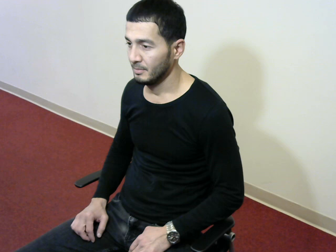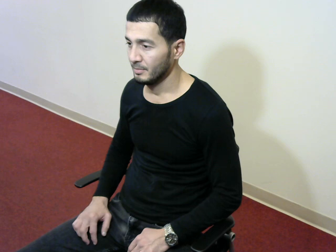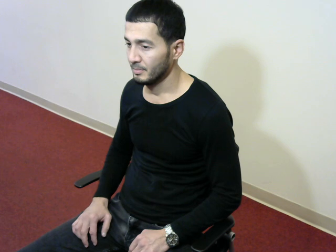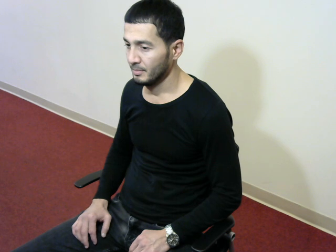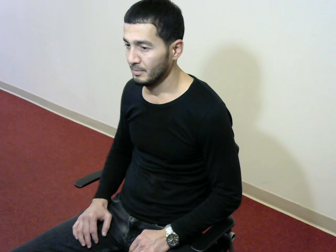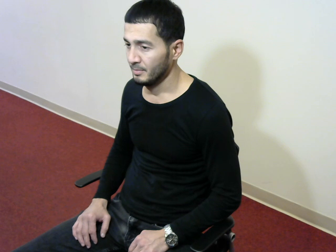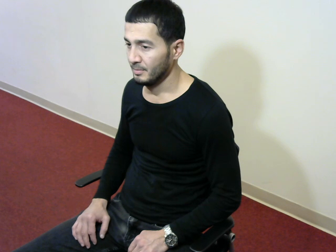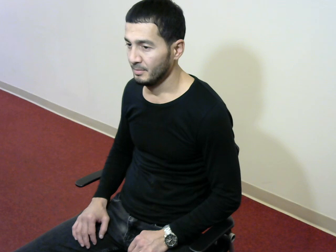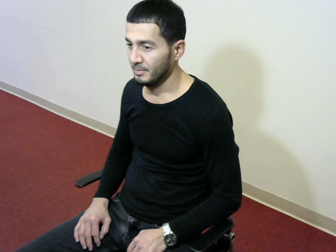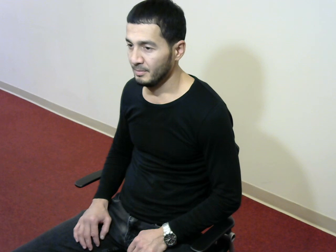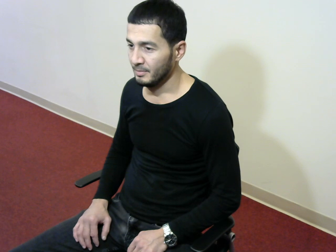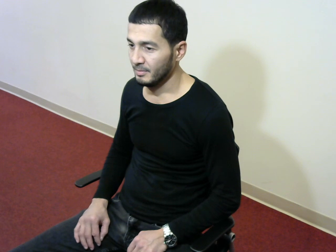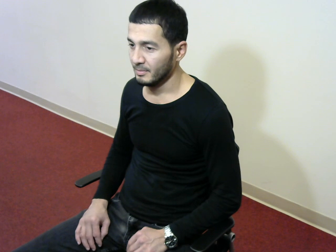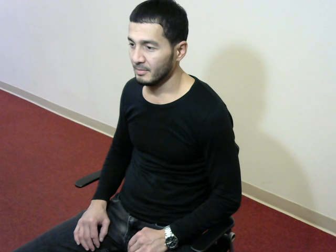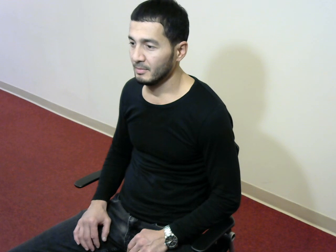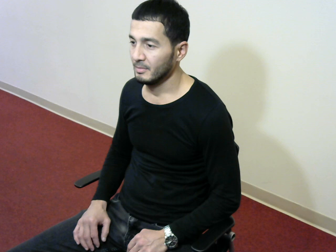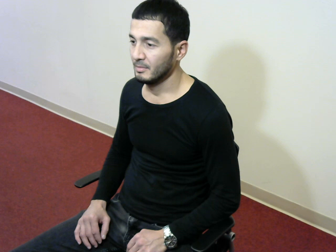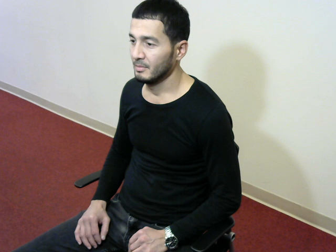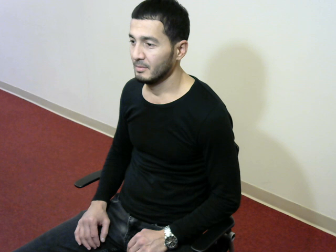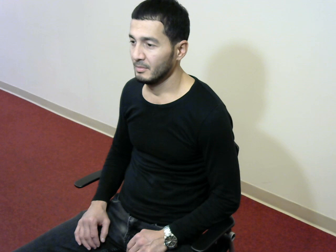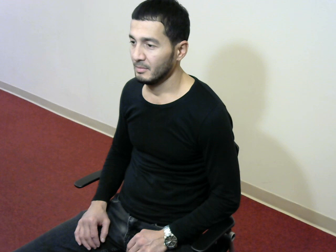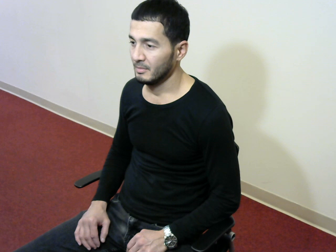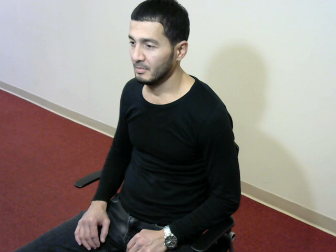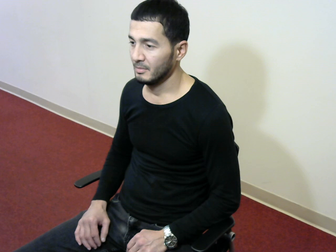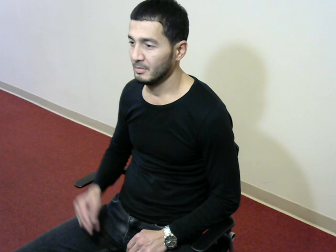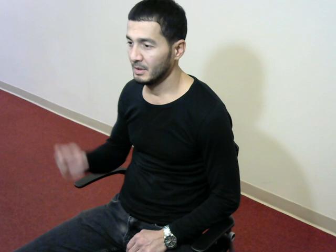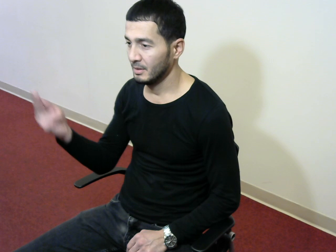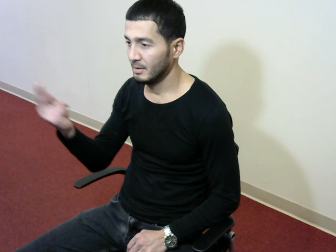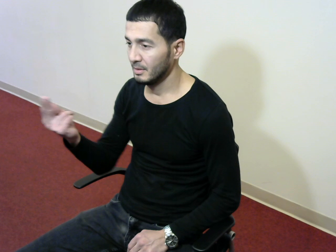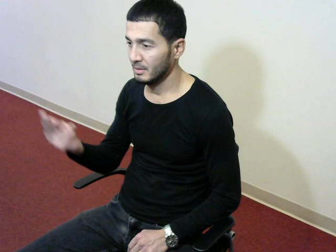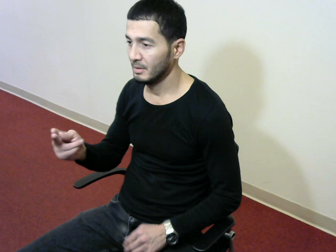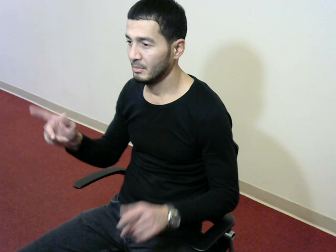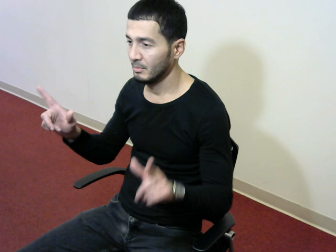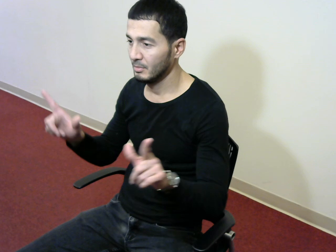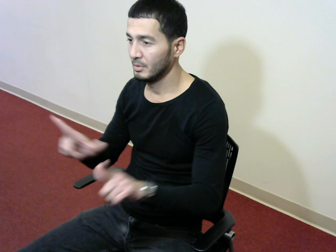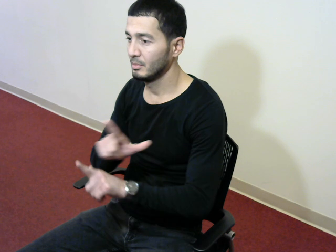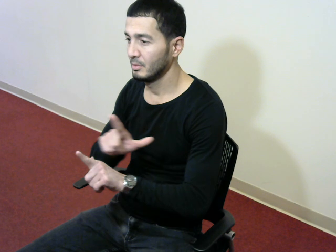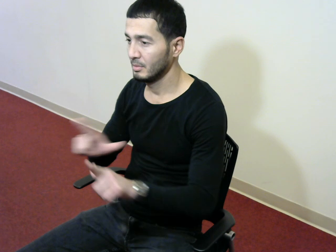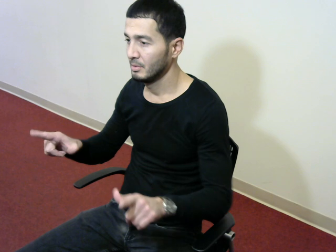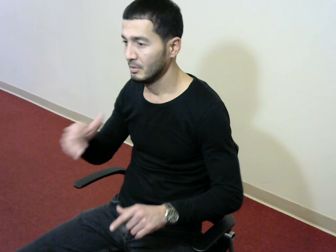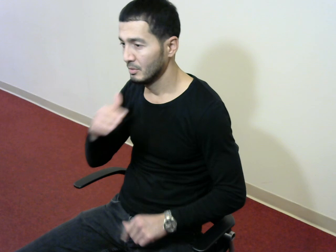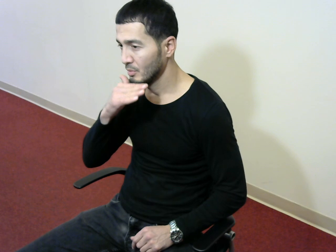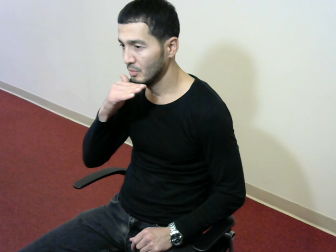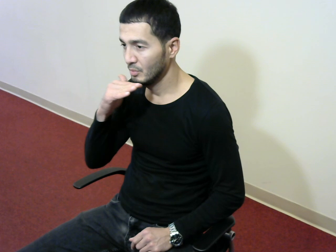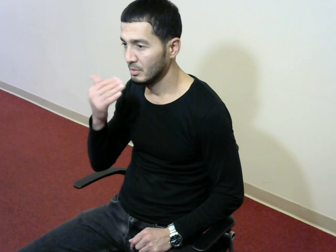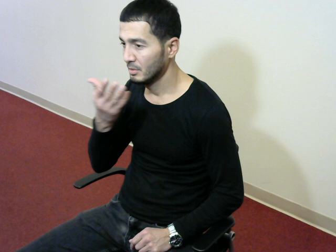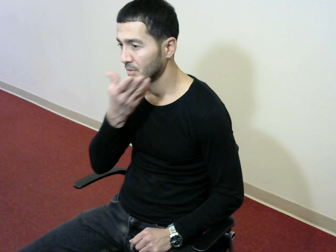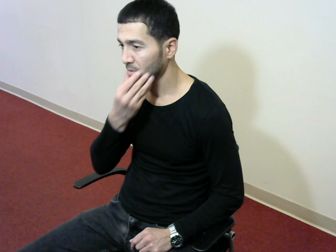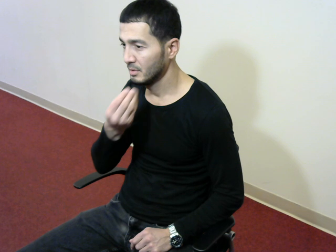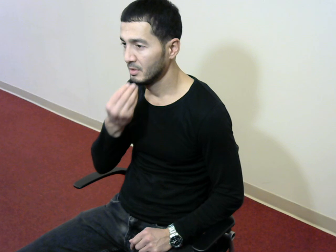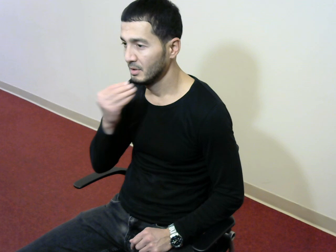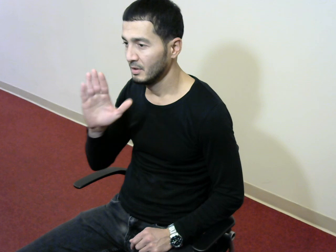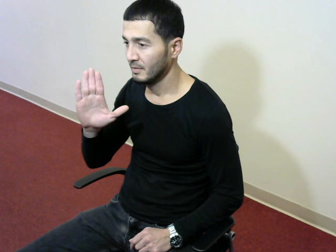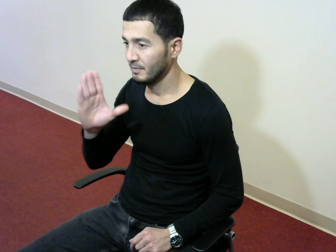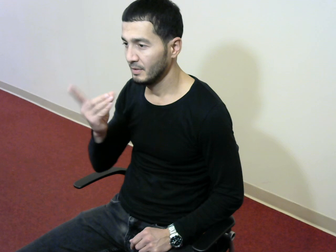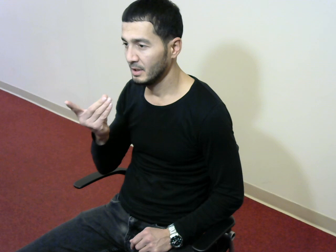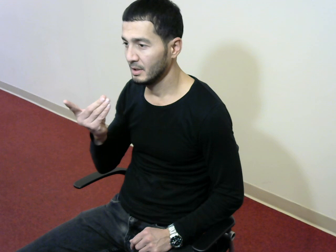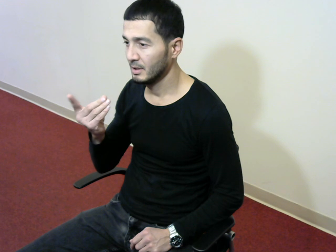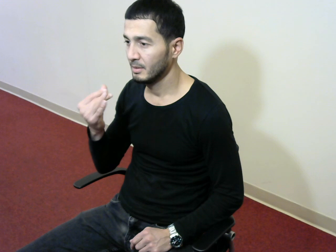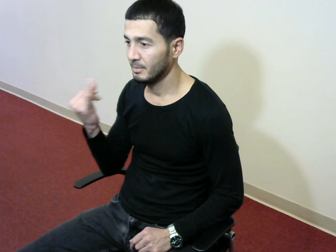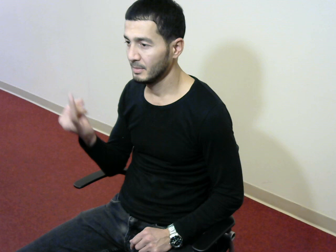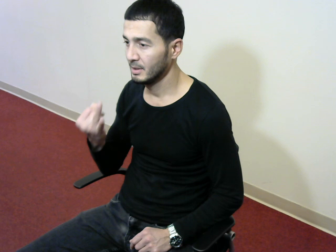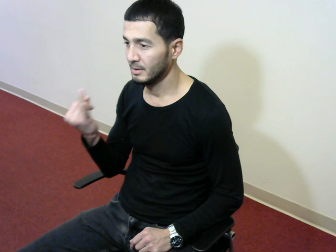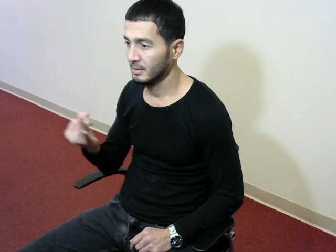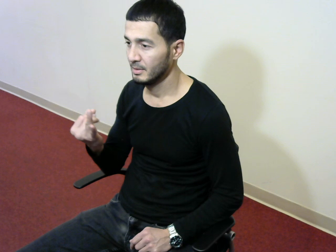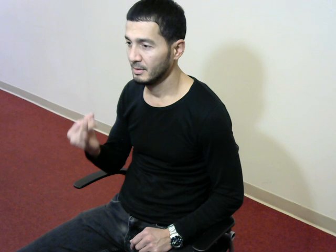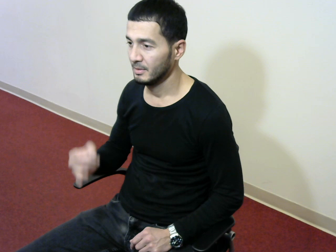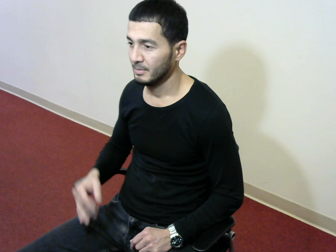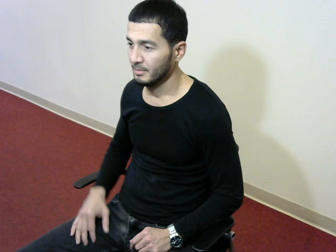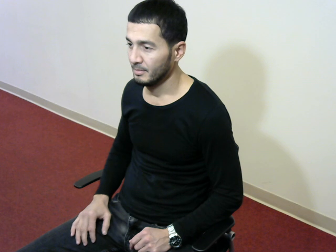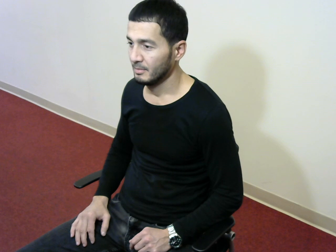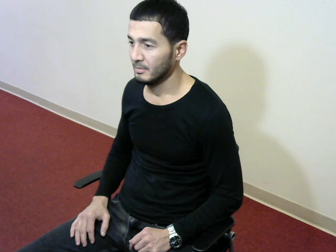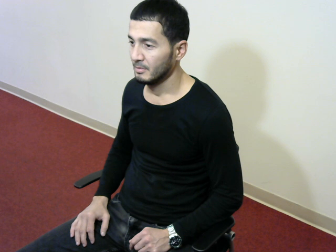Rəsm muzeyi çox gözəl və maraqlıdır